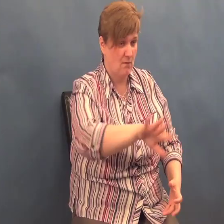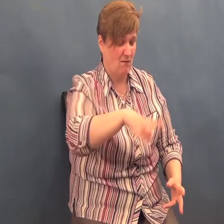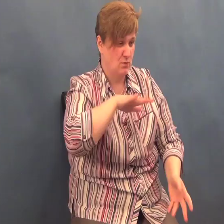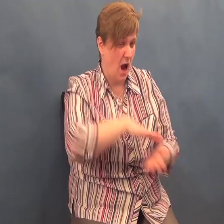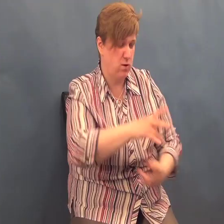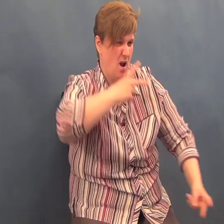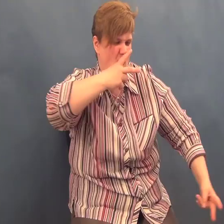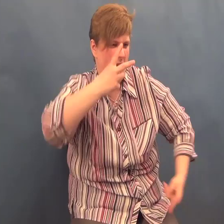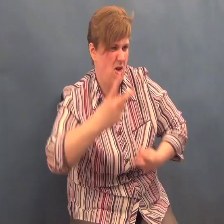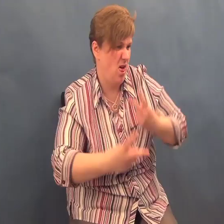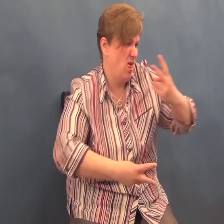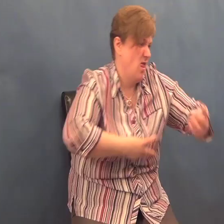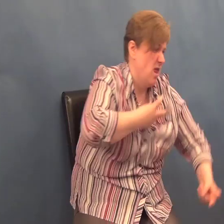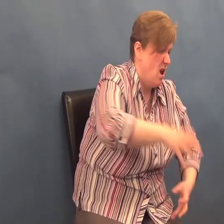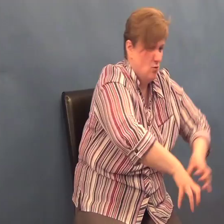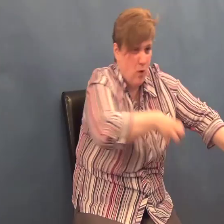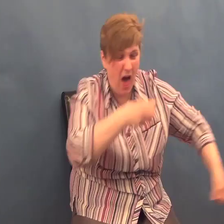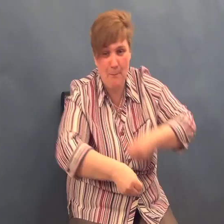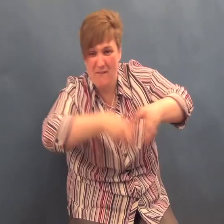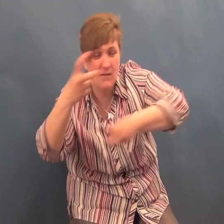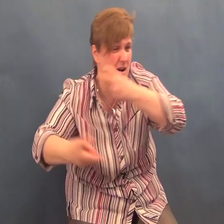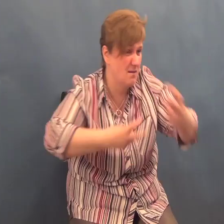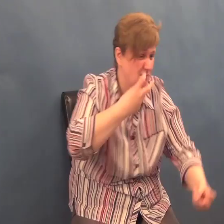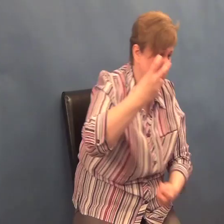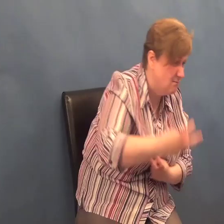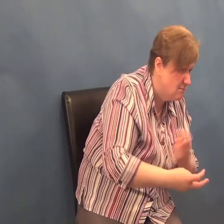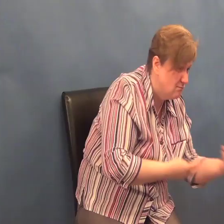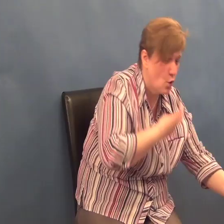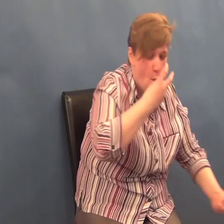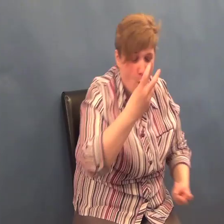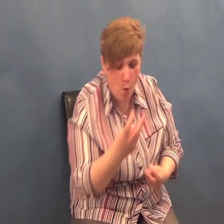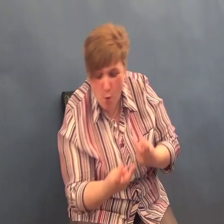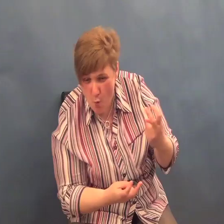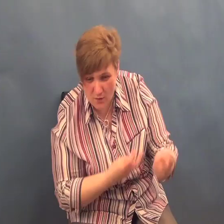Zaczęli intensywne poszukiwania.